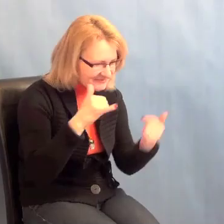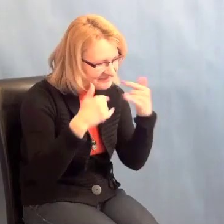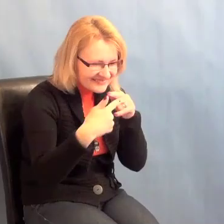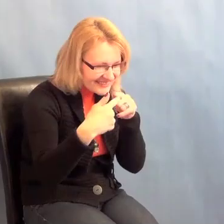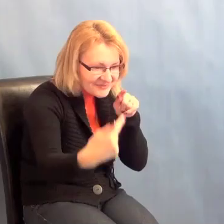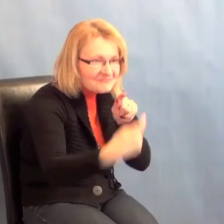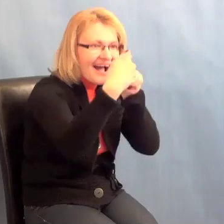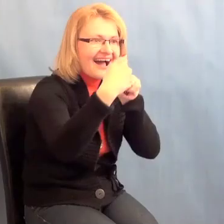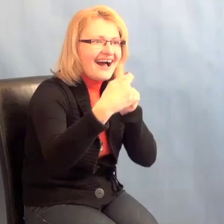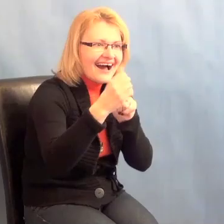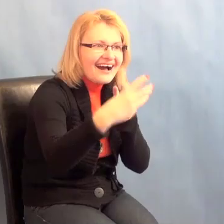Inny nie był dobry, trochę musiałyśmy ustalić.